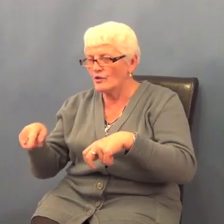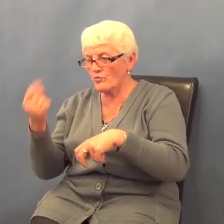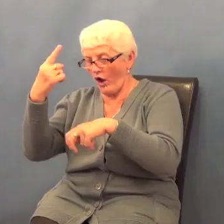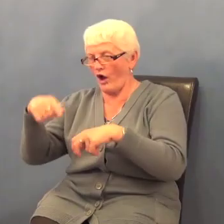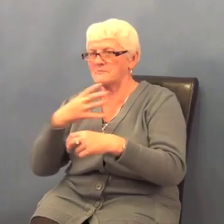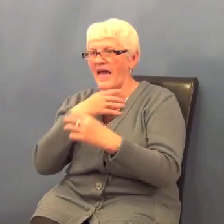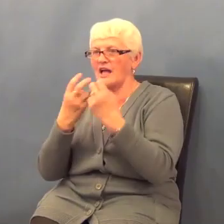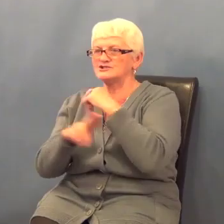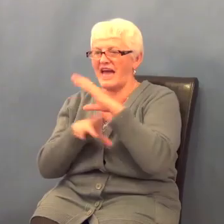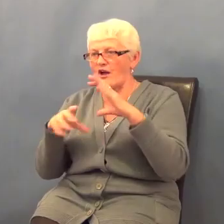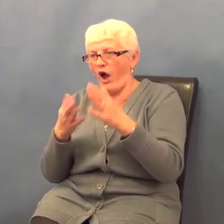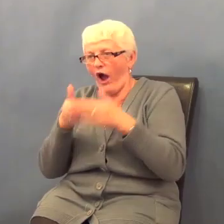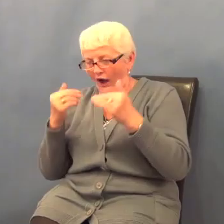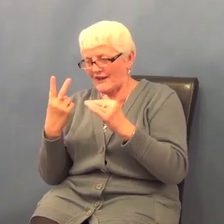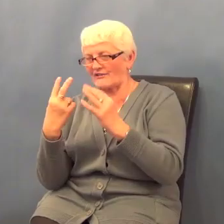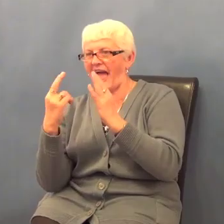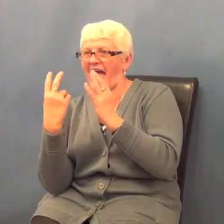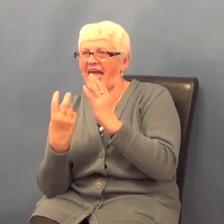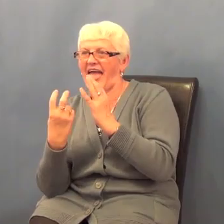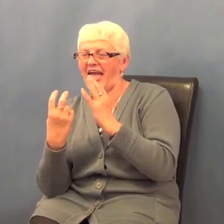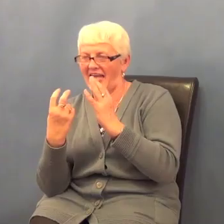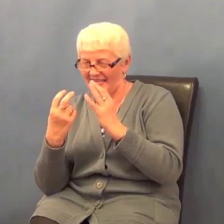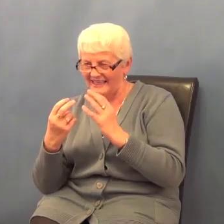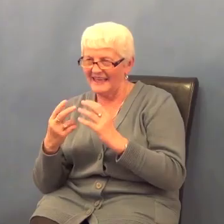Okazało się, że pies znalazł dwie żaby chowające się w pniu.